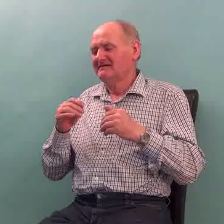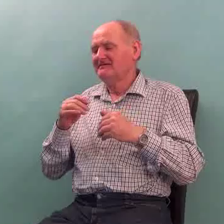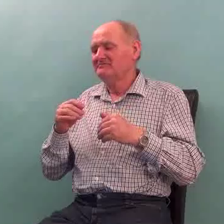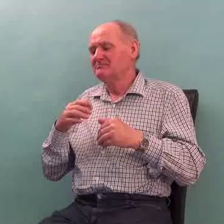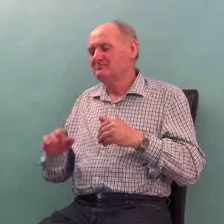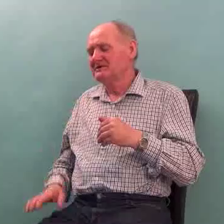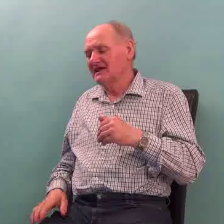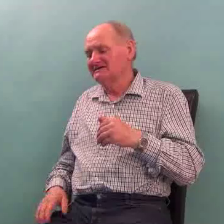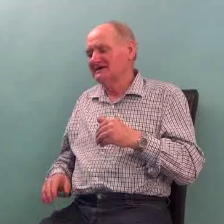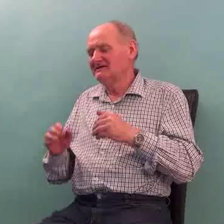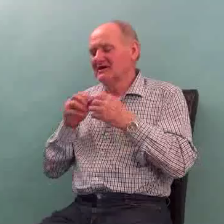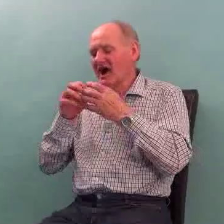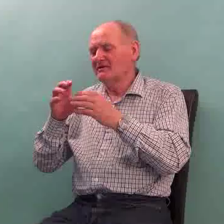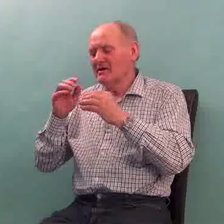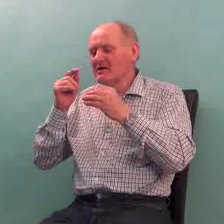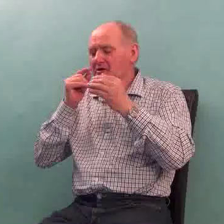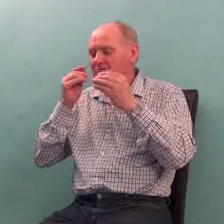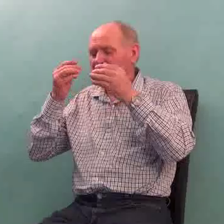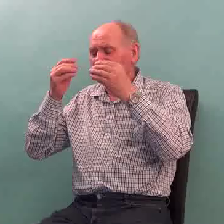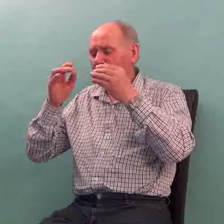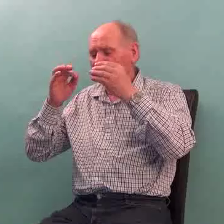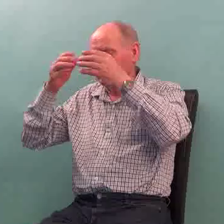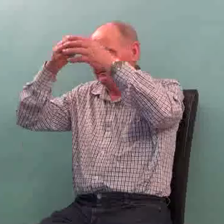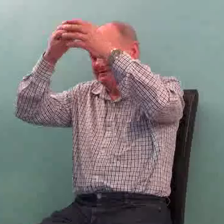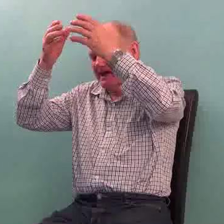Pies szczeka do zawieszonego na drzewie kulistego ula.